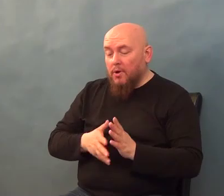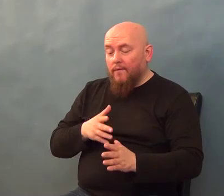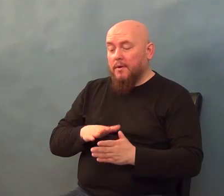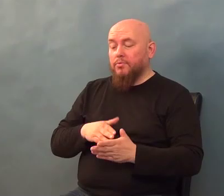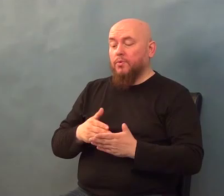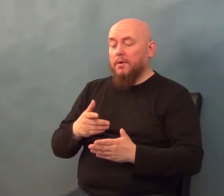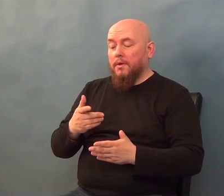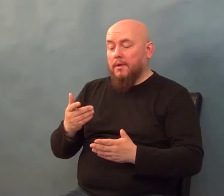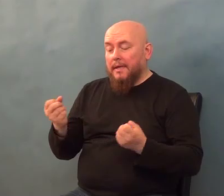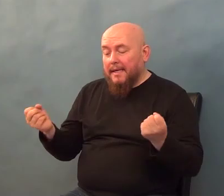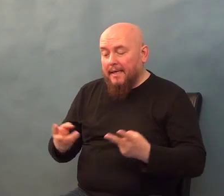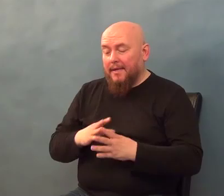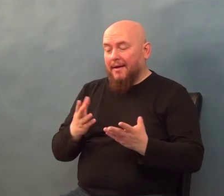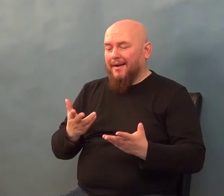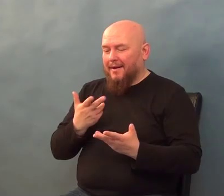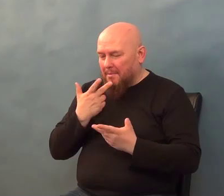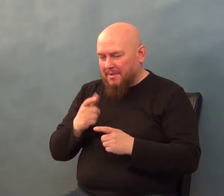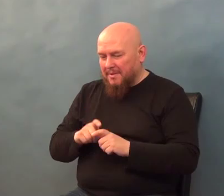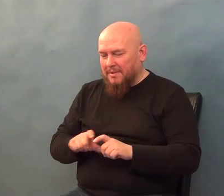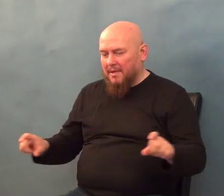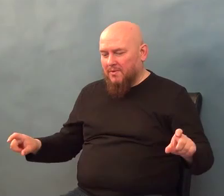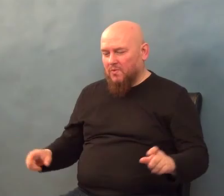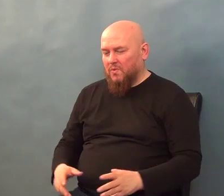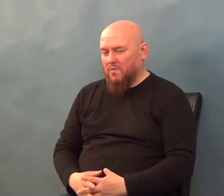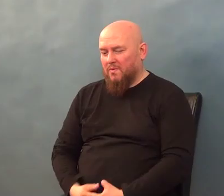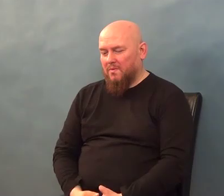A potem mam wyjazdy, na przykład na kurs języka migowego, na przykład do kina.